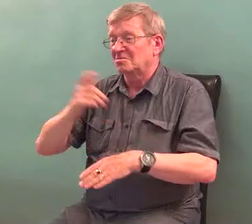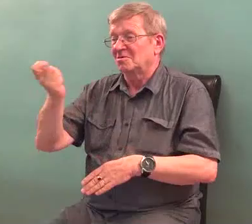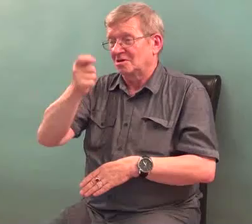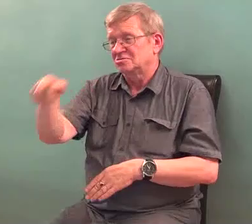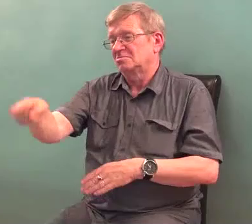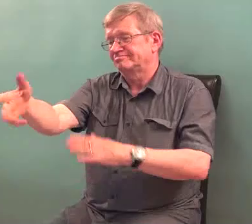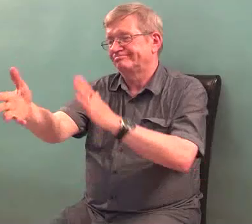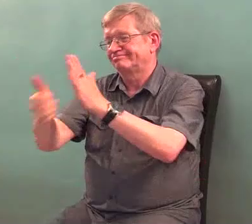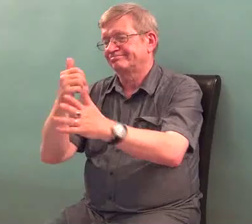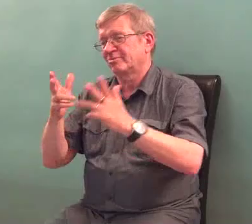Musisz wziąć urlop.